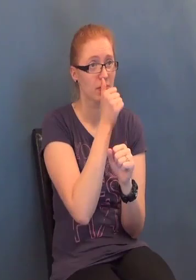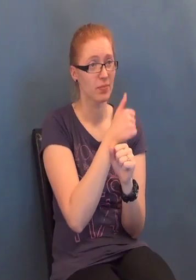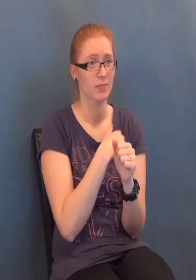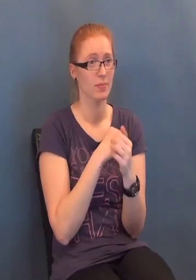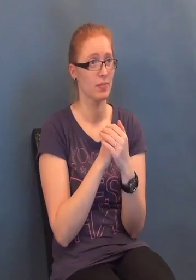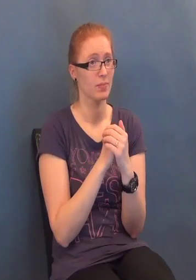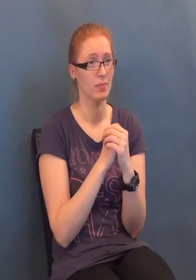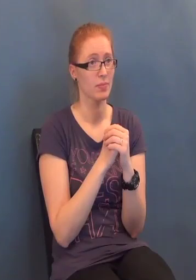Nie mogę.